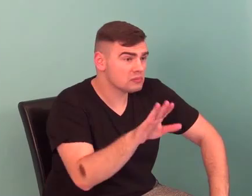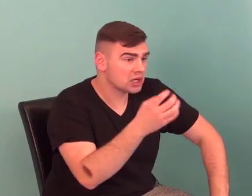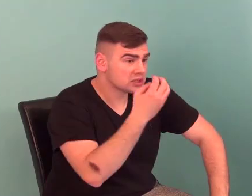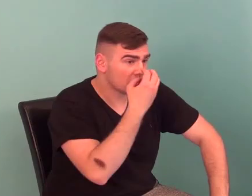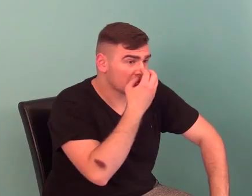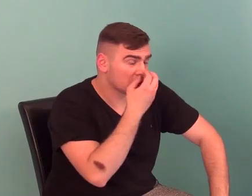W cyrku?